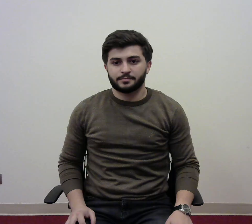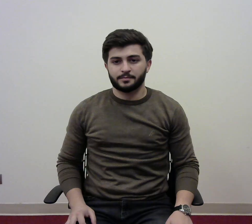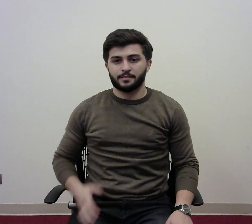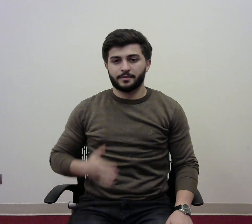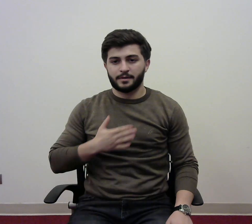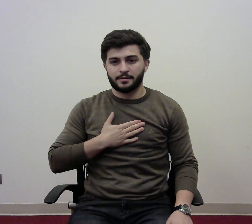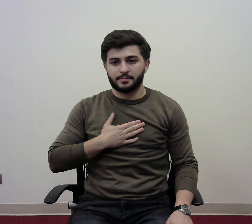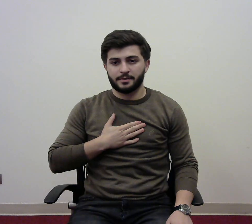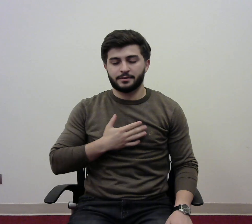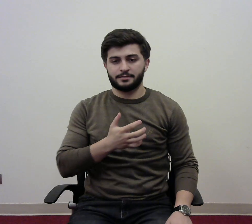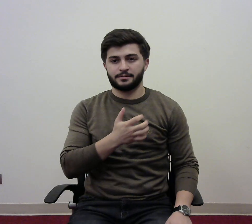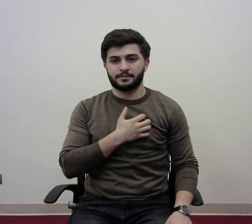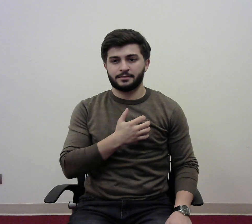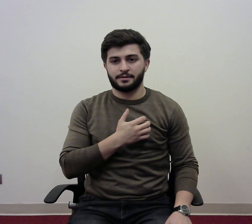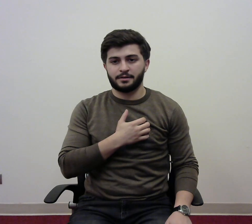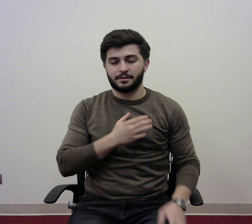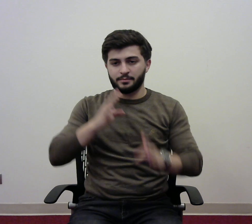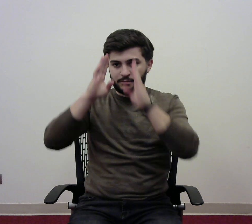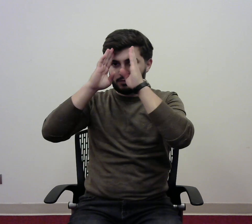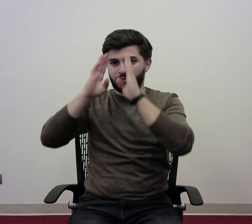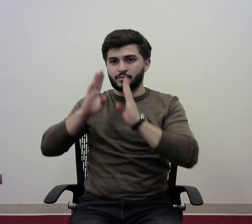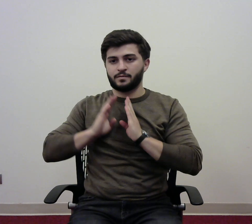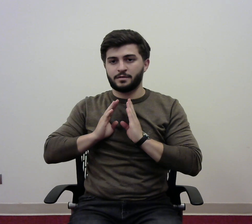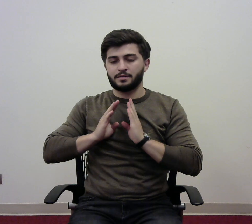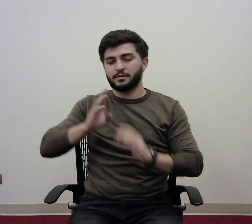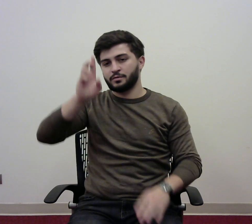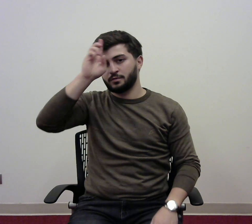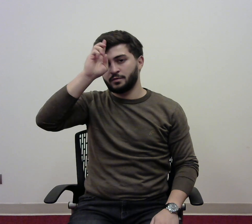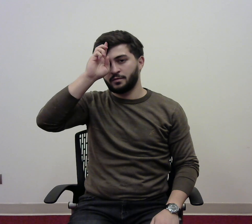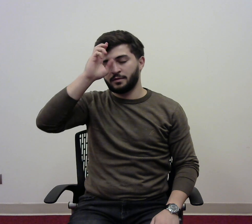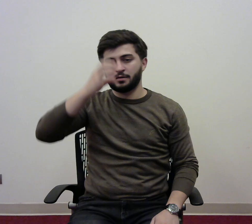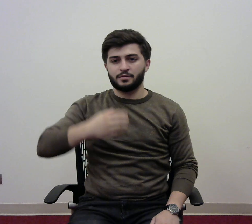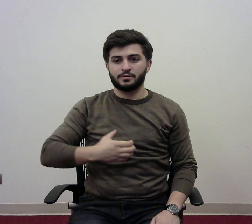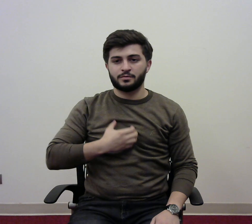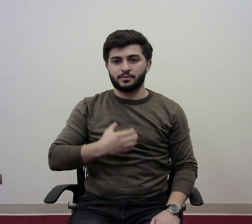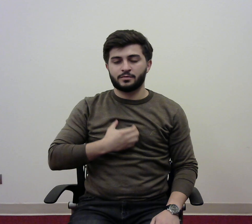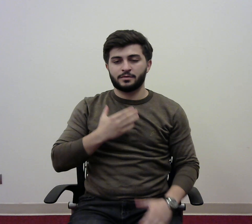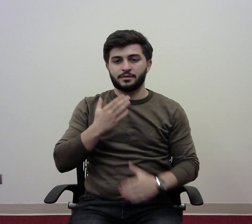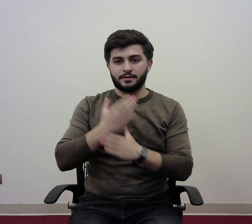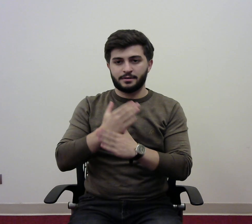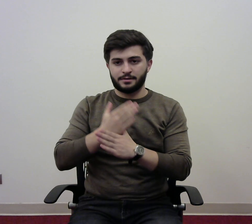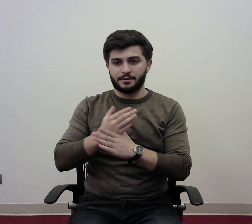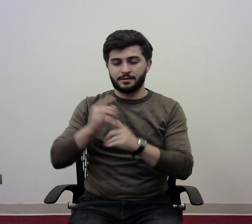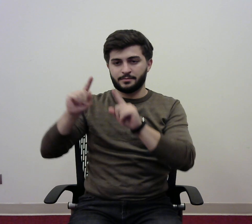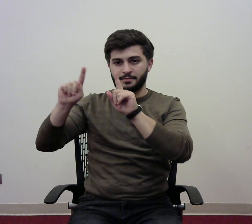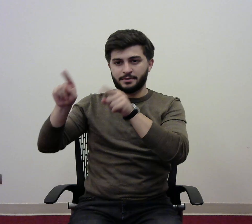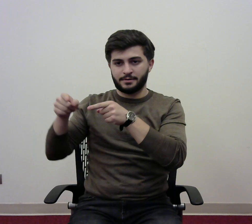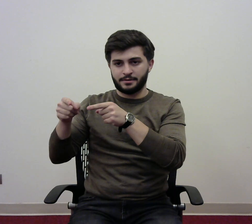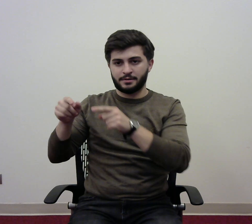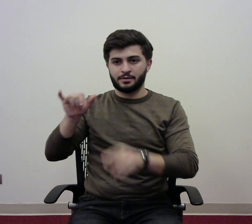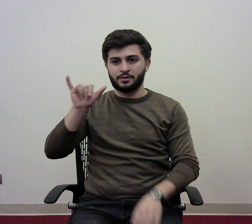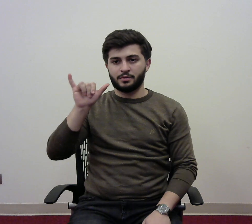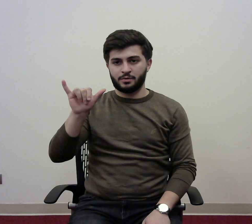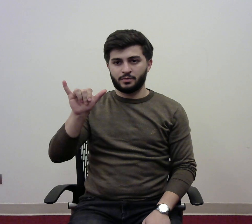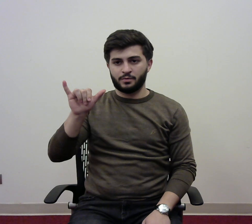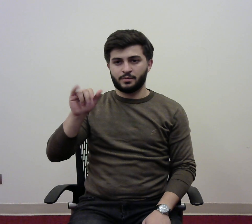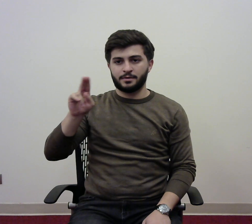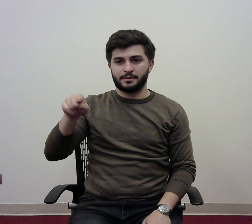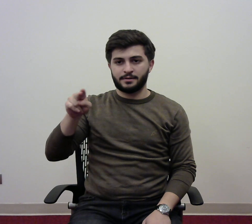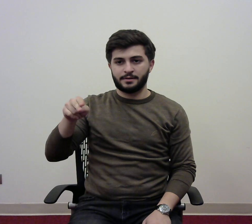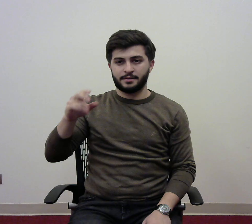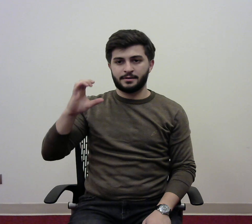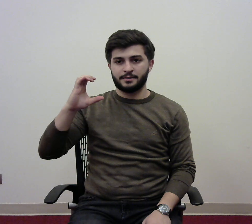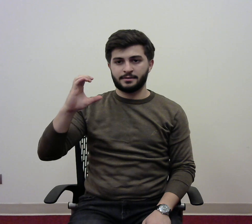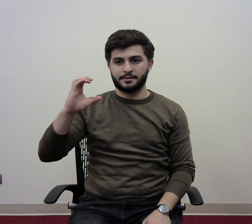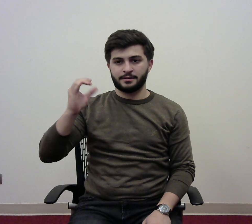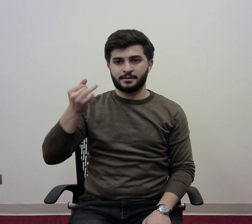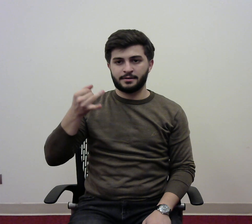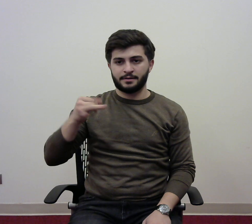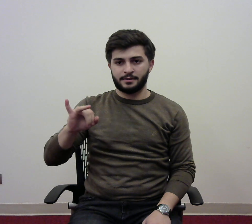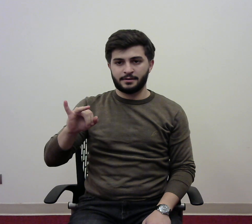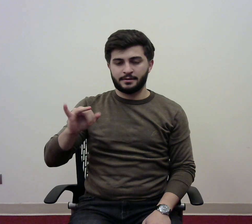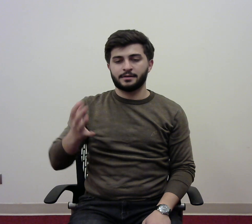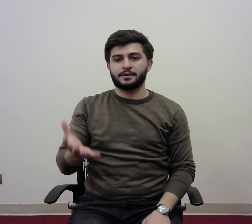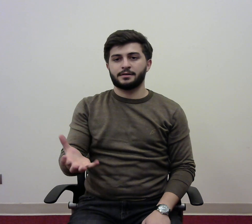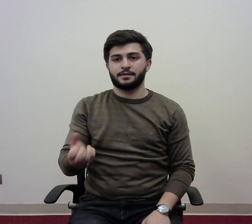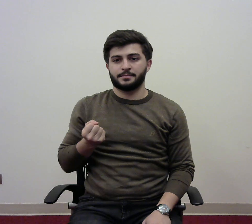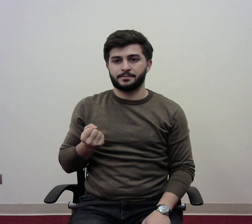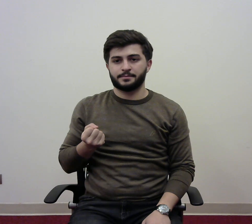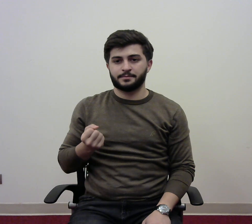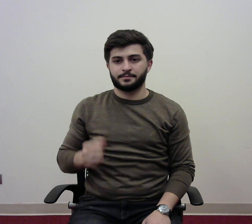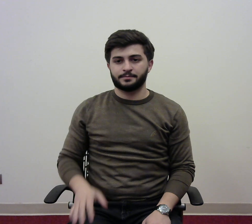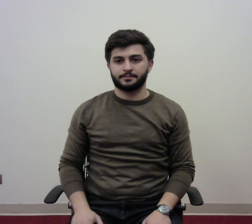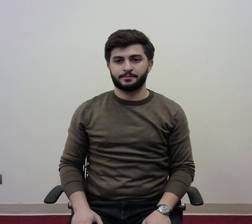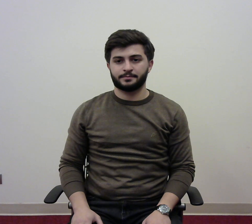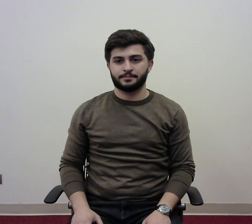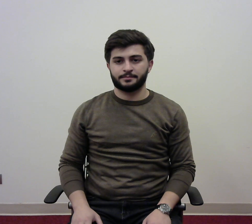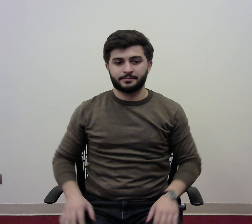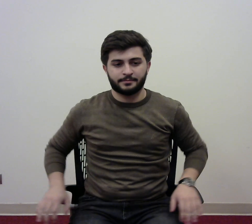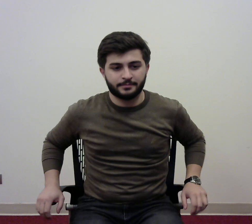Mən istəyirəm ki, ünvanlı dövlət sosial yardımı (ÜDSY) alım